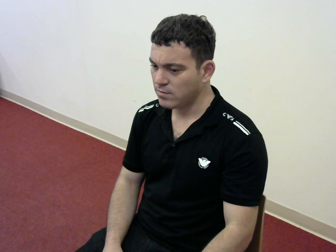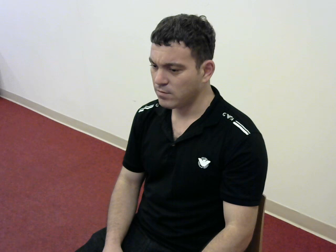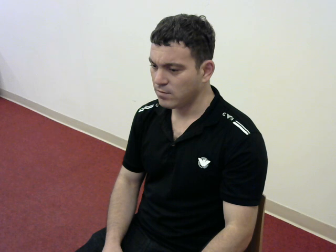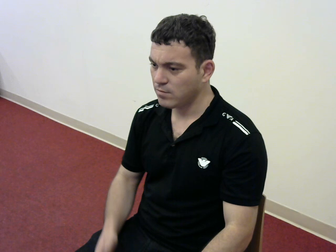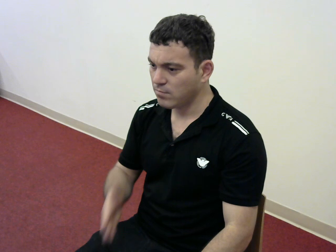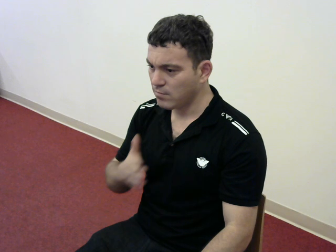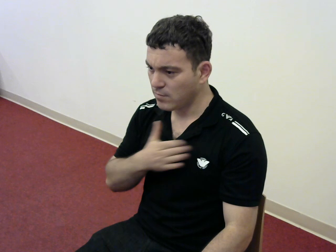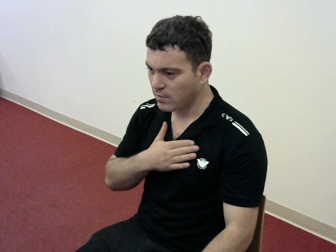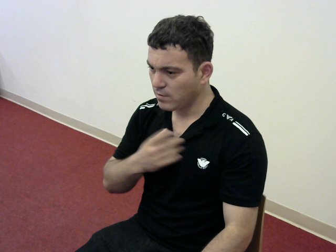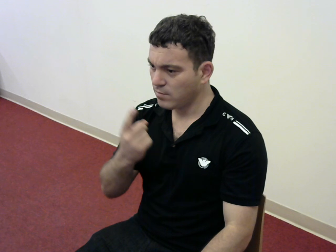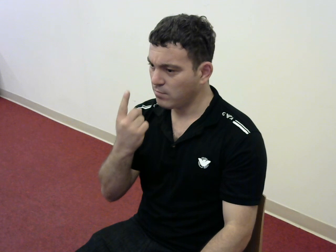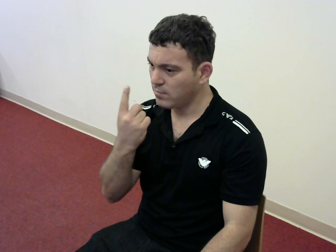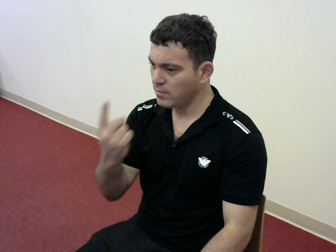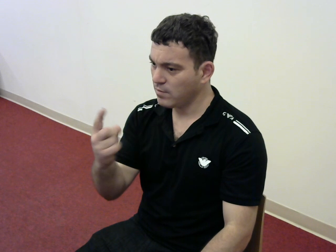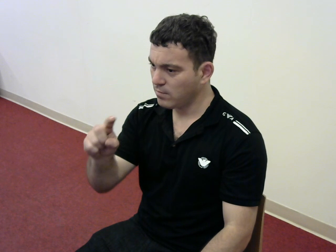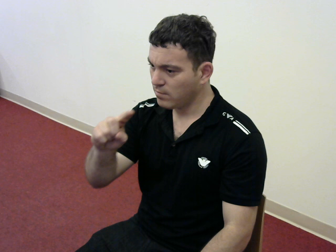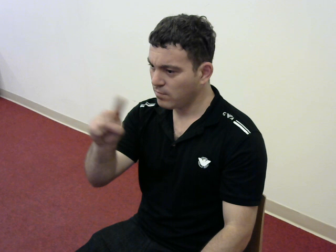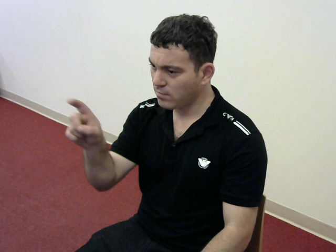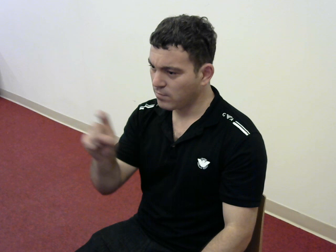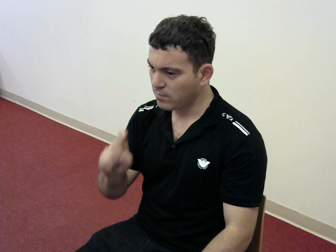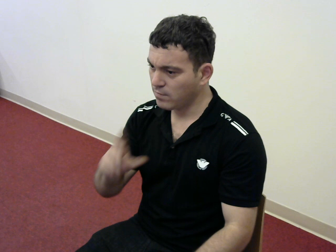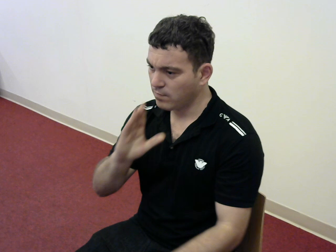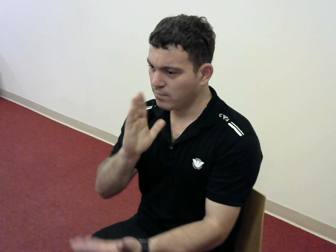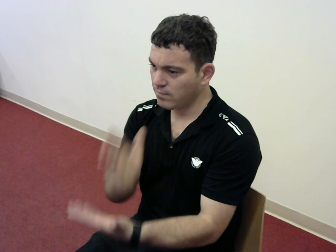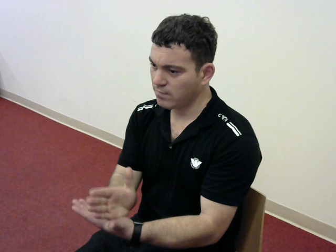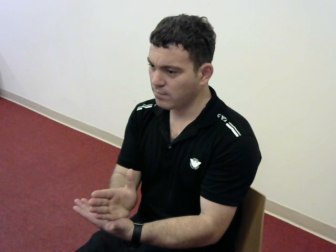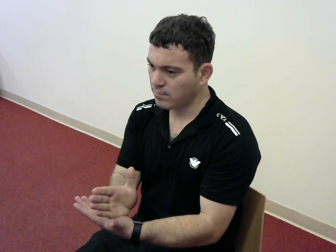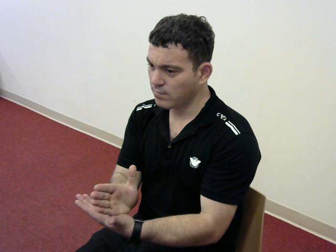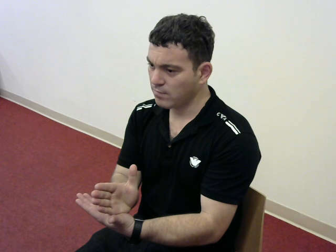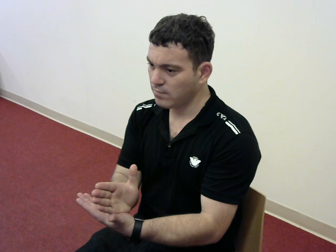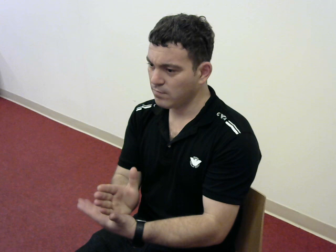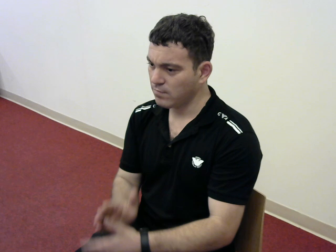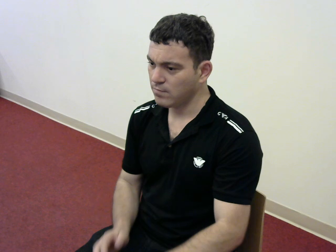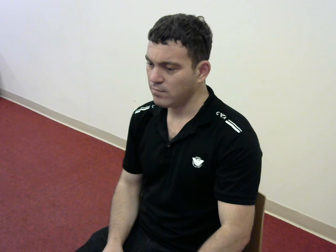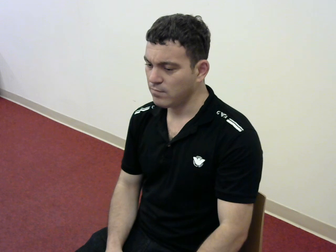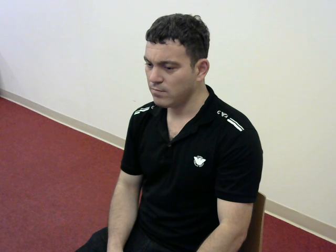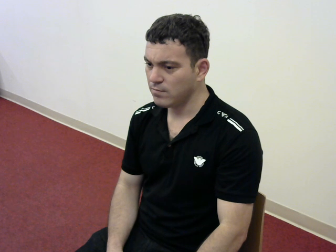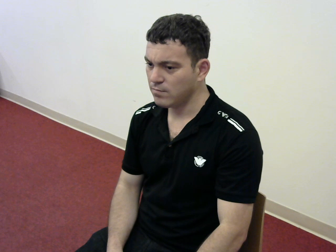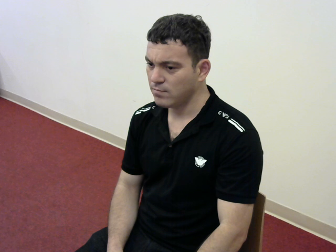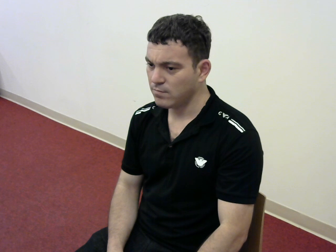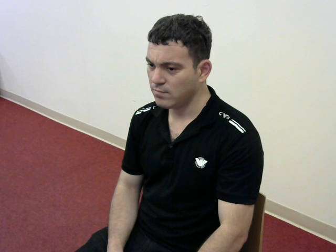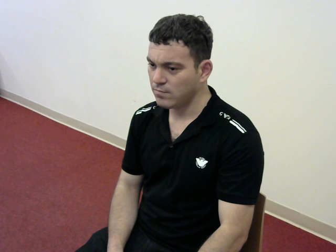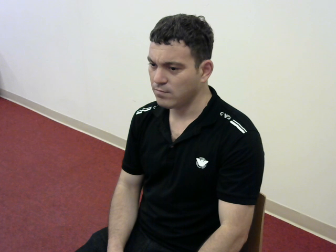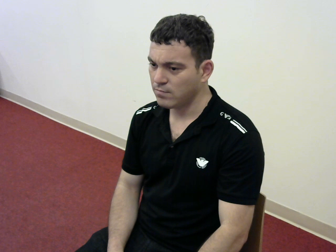Mənim bir sualım var